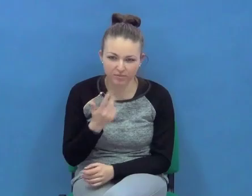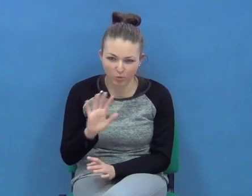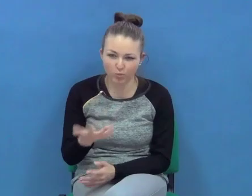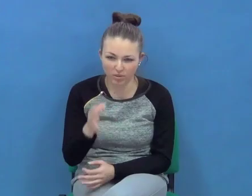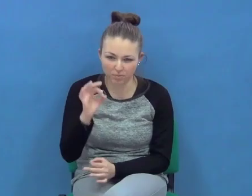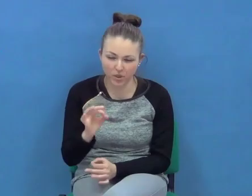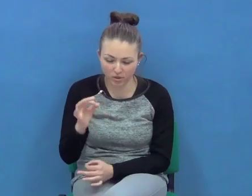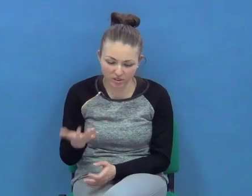W skrócie procenty.